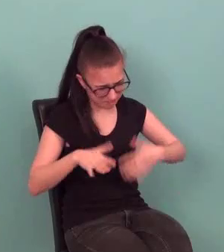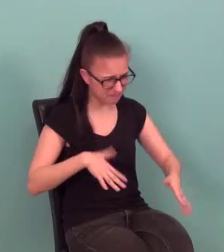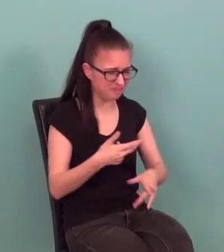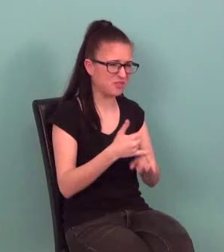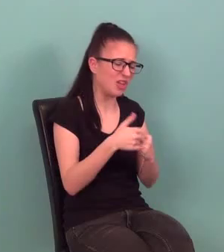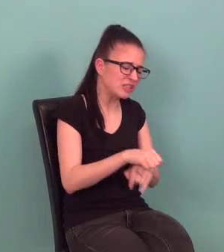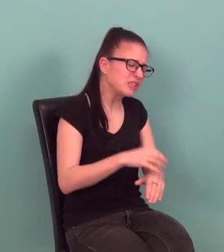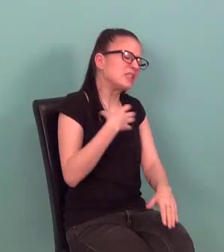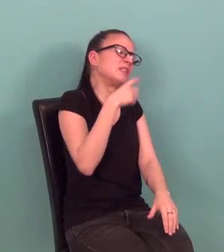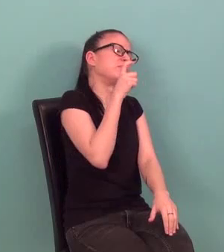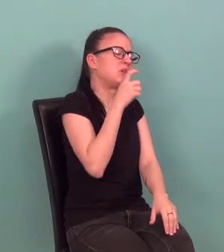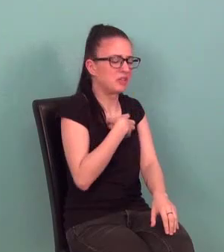Bardzo boli go noga.